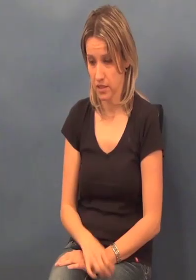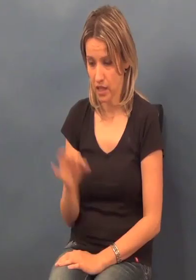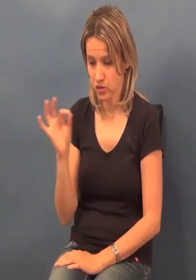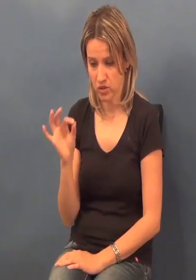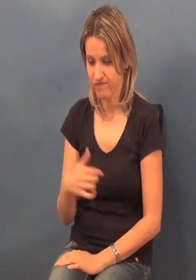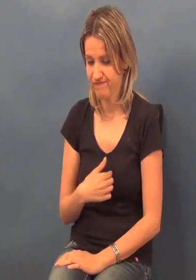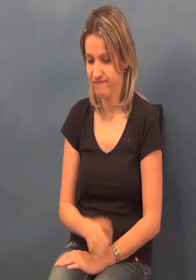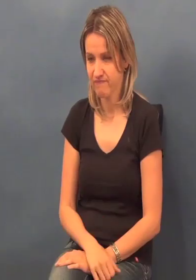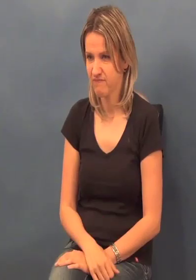Środa mi nie pasuje.